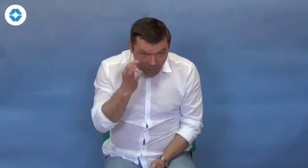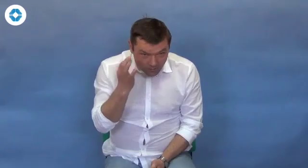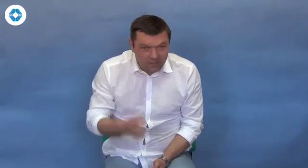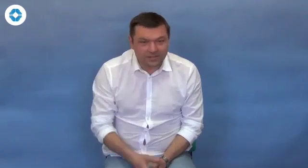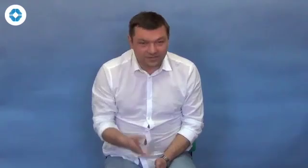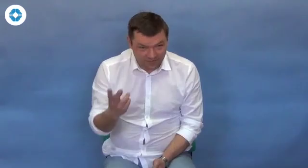Dwa?